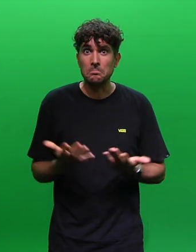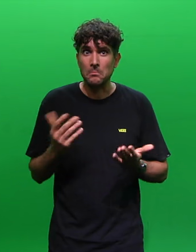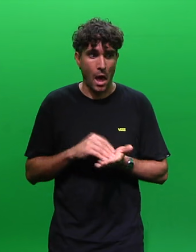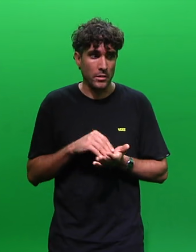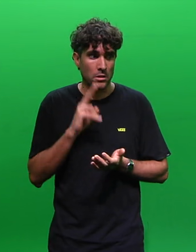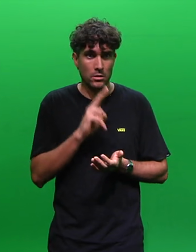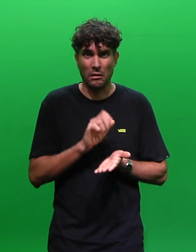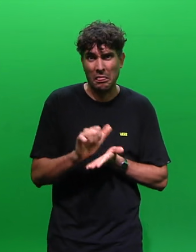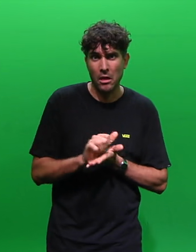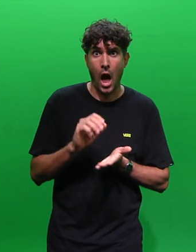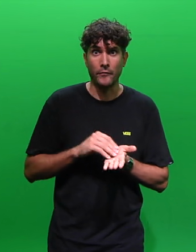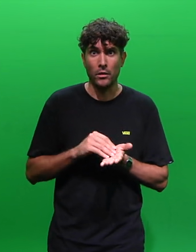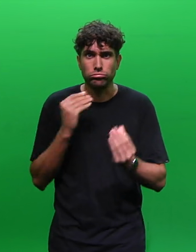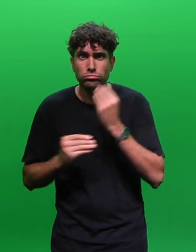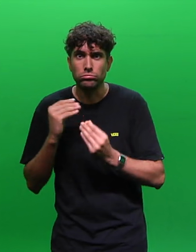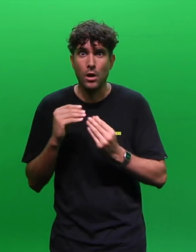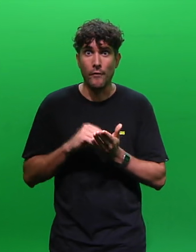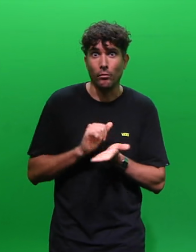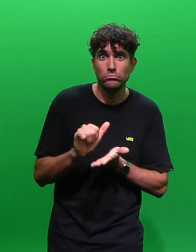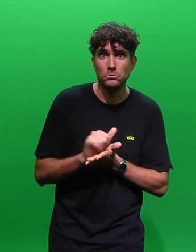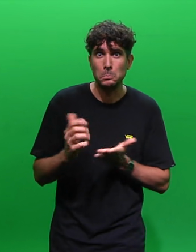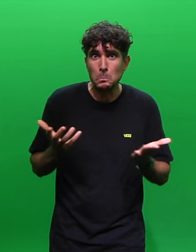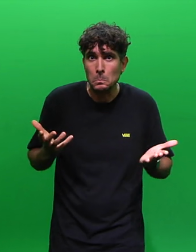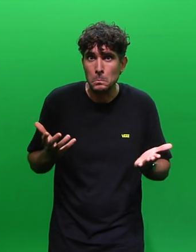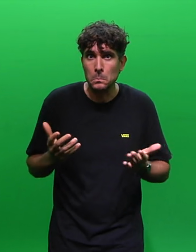De vegades rebutja el menjar i de vegades menja molt, no ho sé.